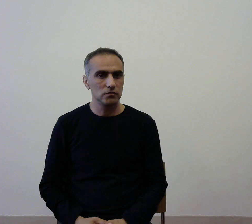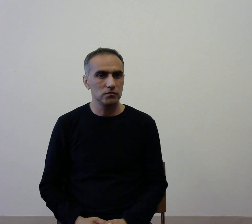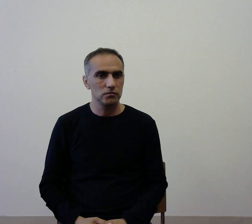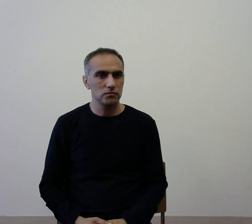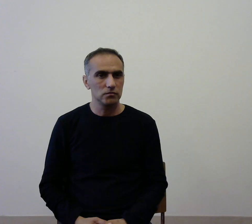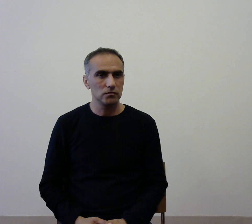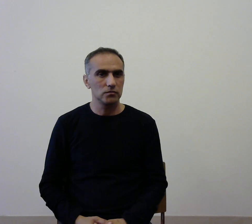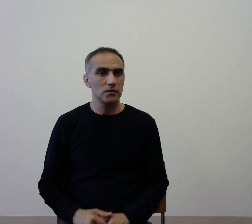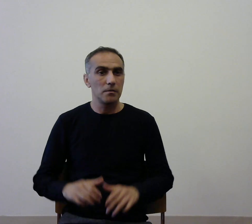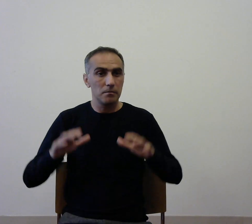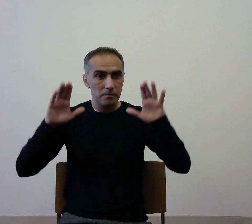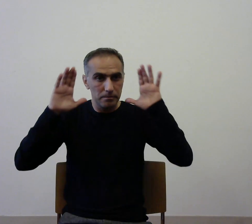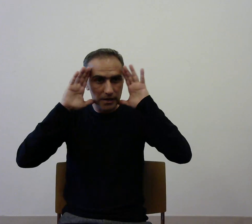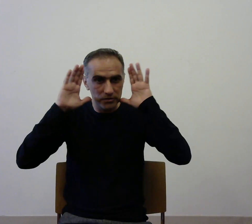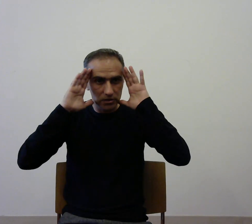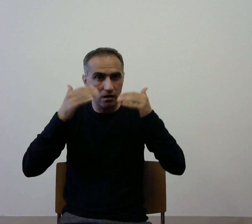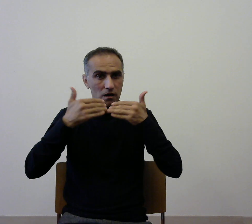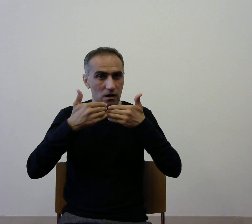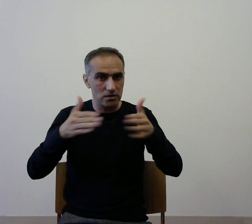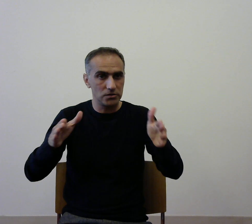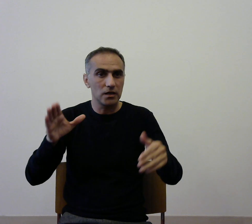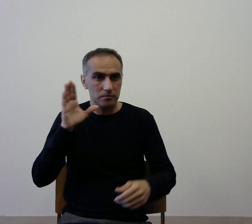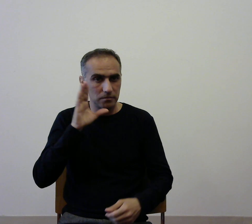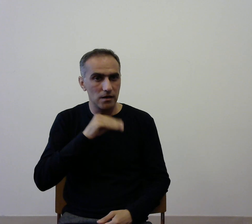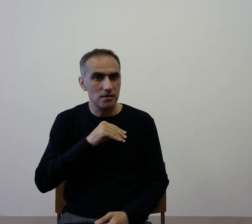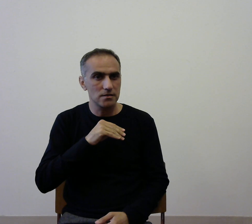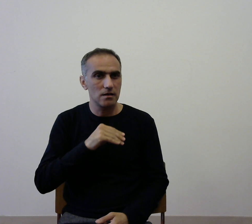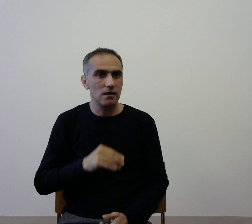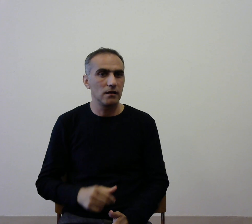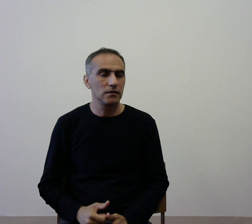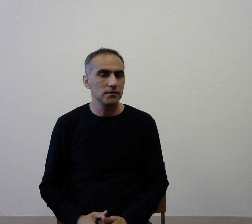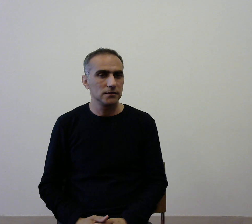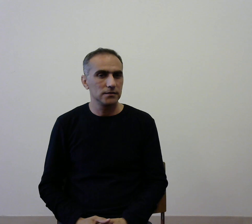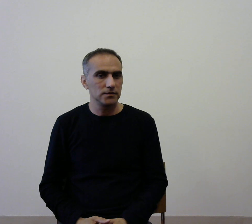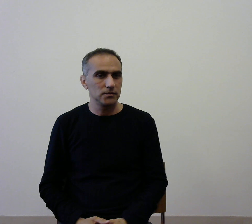Pəncərəni aça bilərsinizmi?